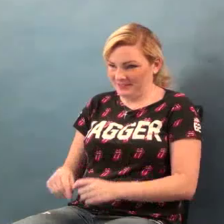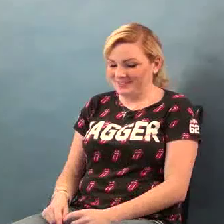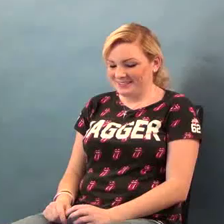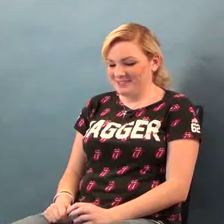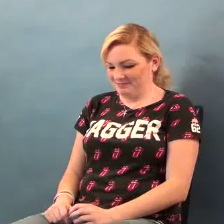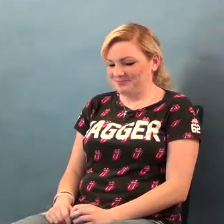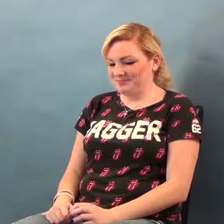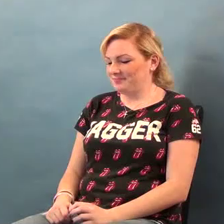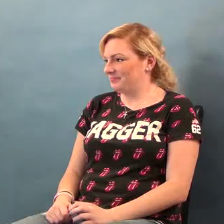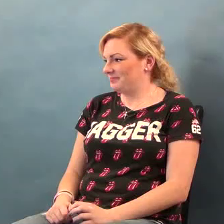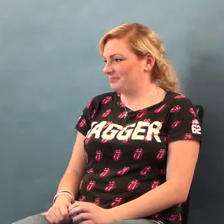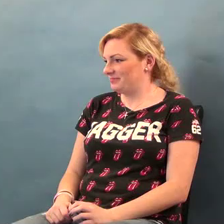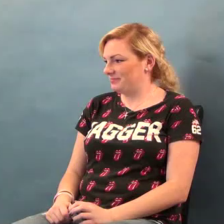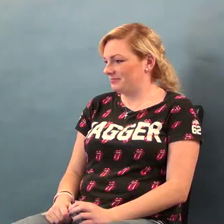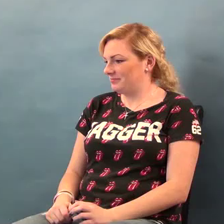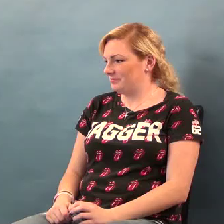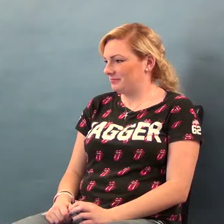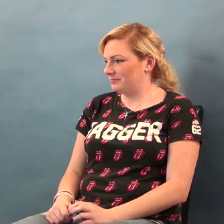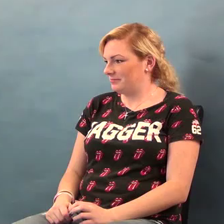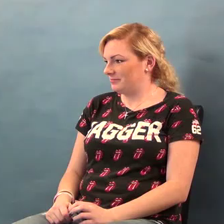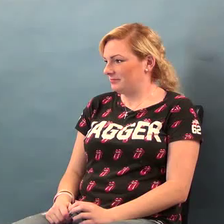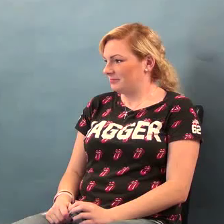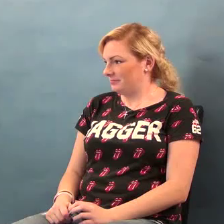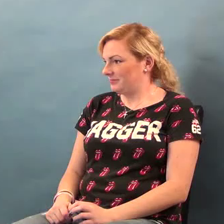Wieczorem?